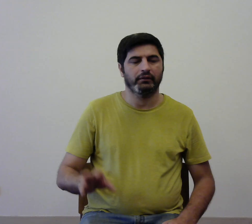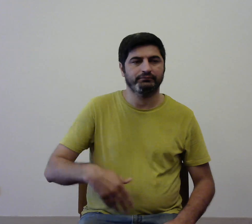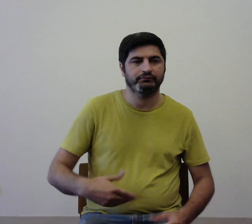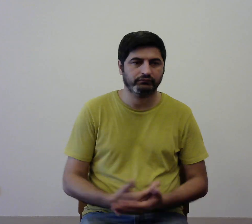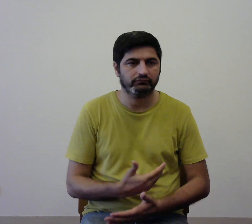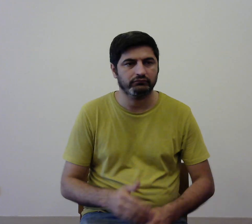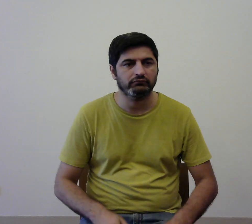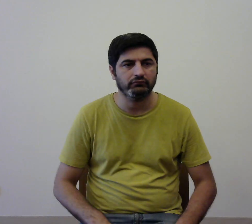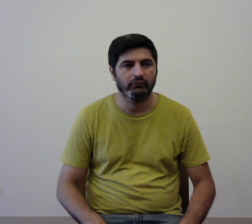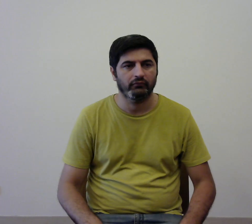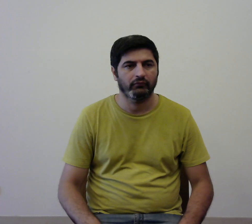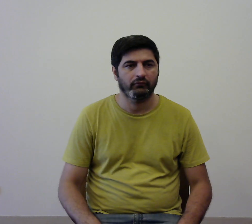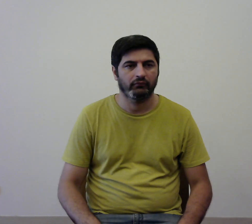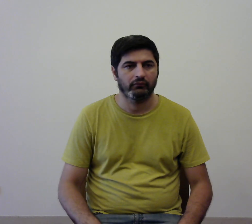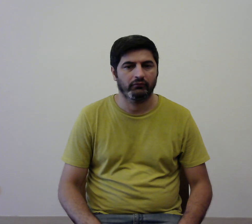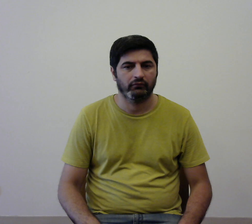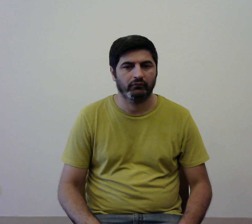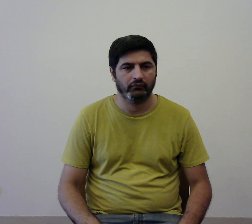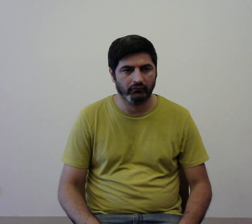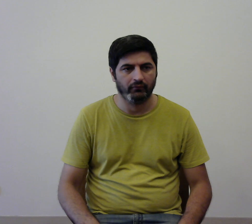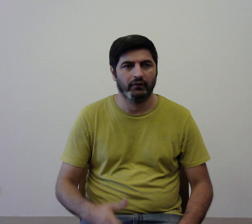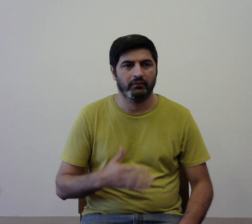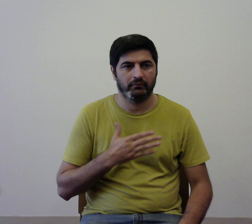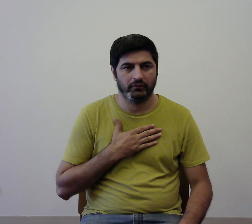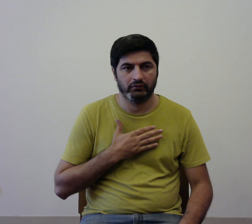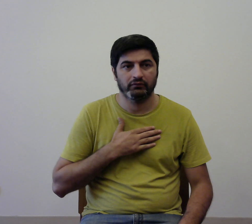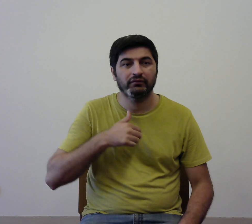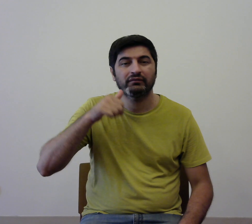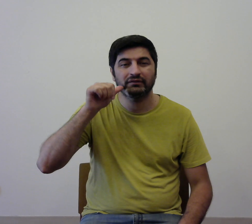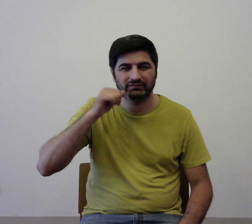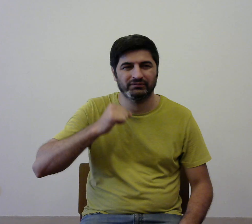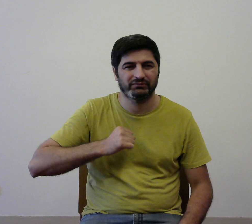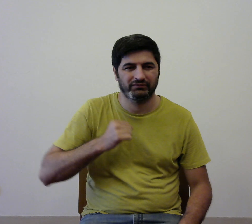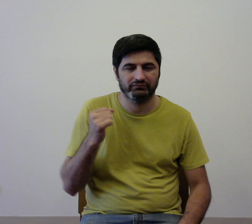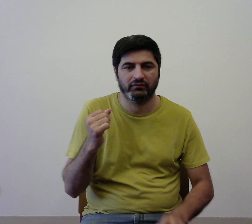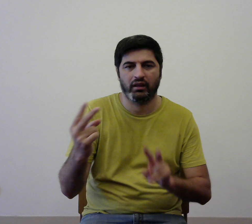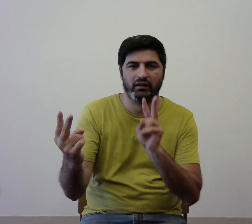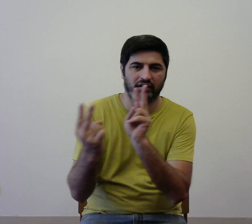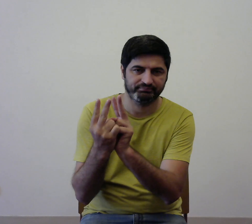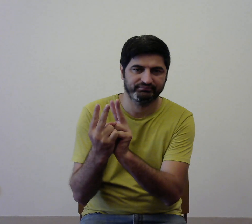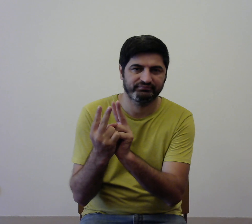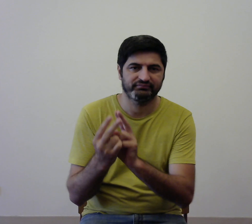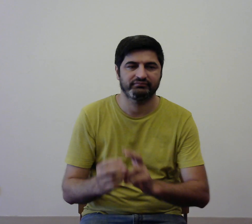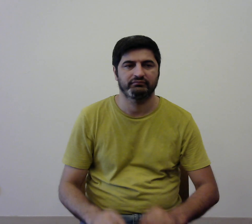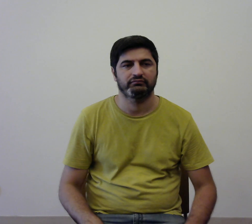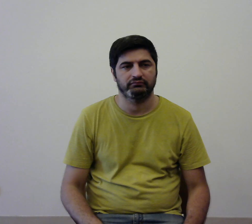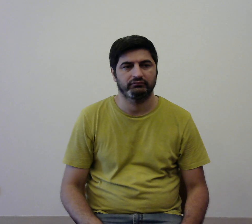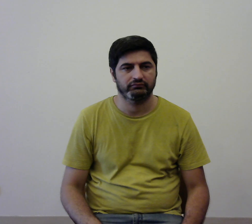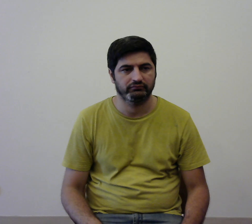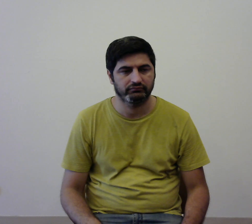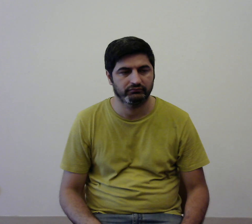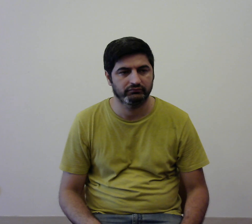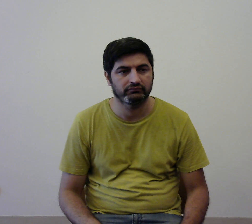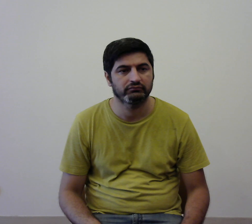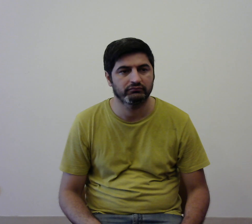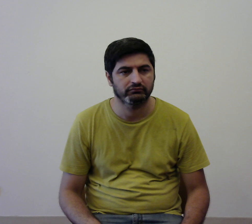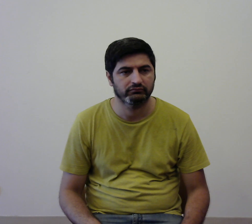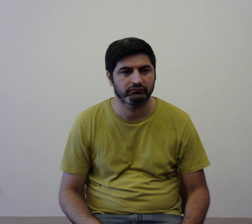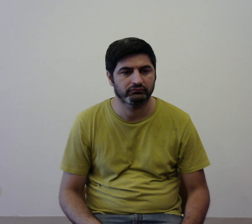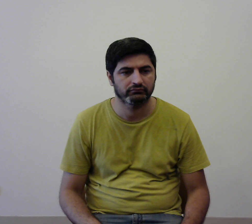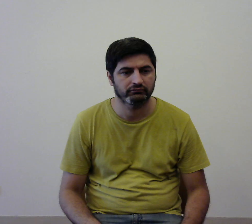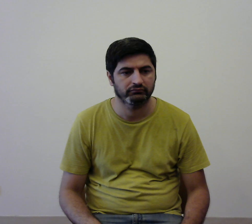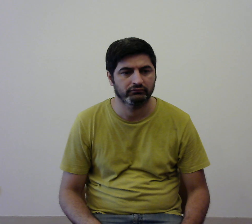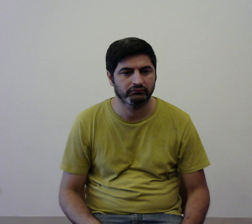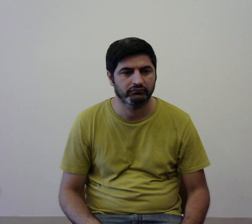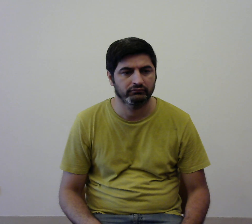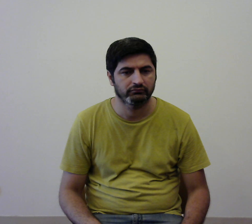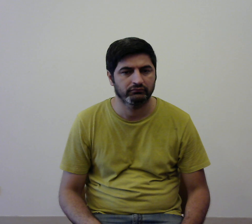Mən dünən dostlarımla görüşmüşdüm